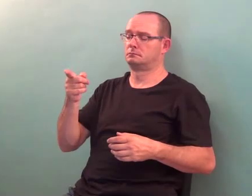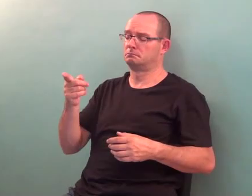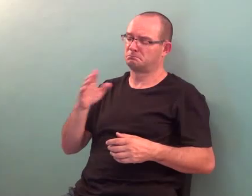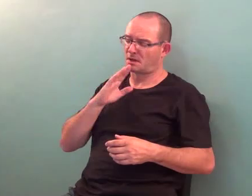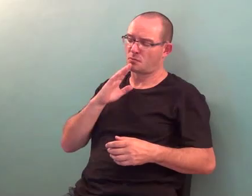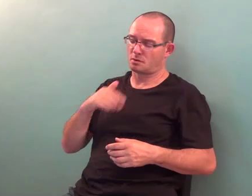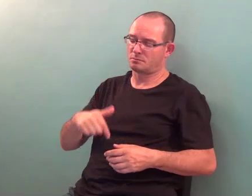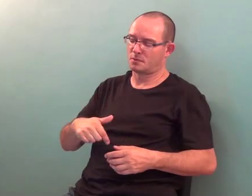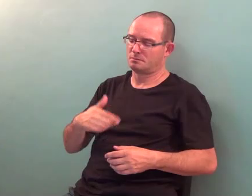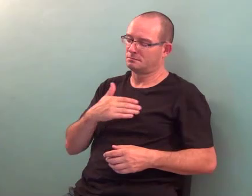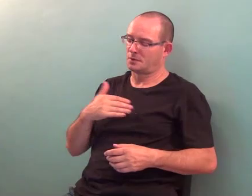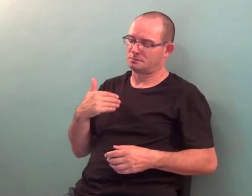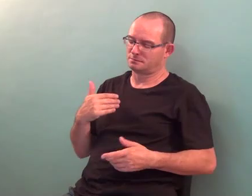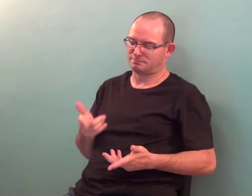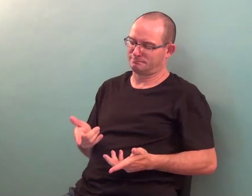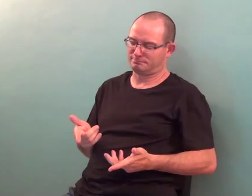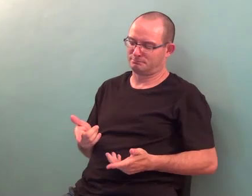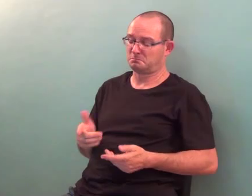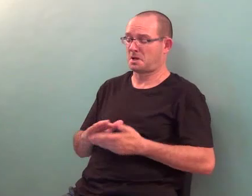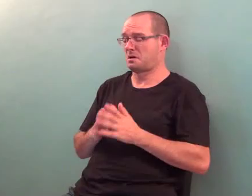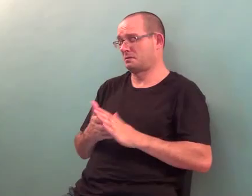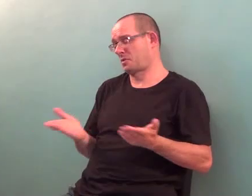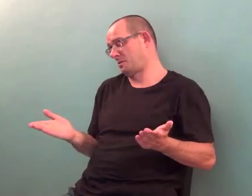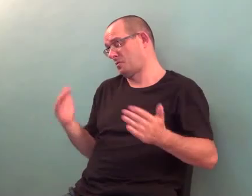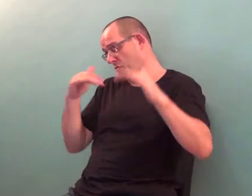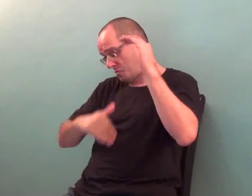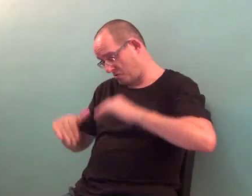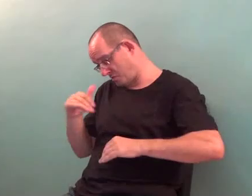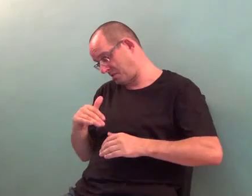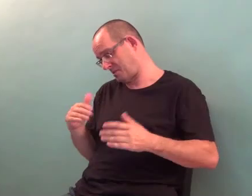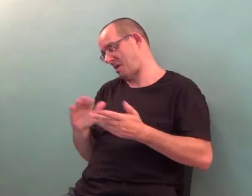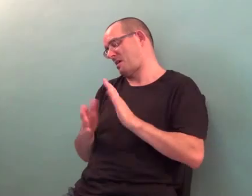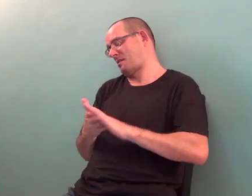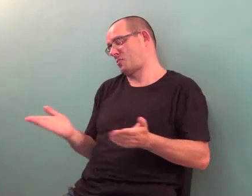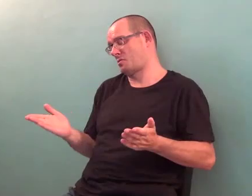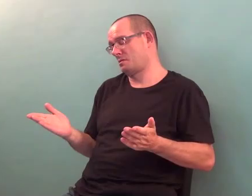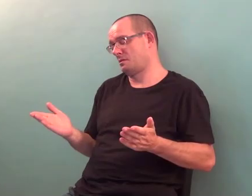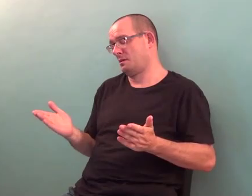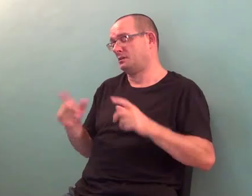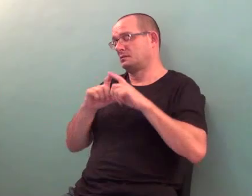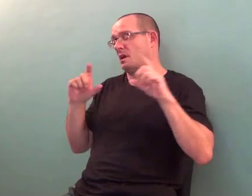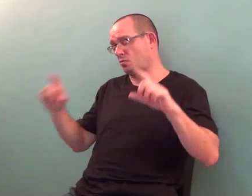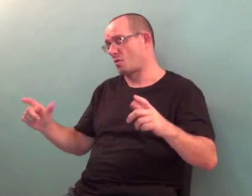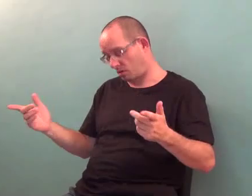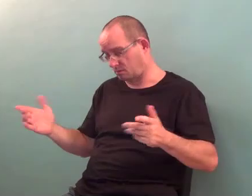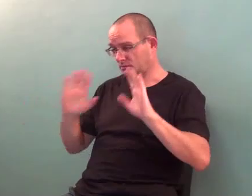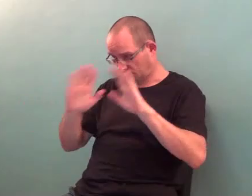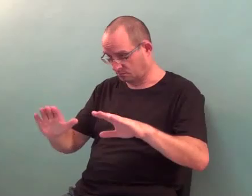Prawdopodobnie takiego znaku nie ma w Polsce... może być w górach albo w zakładzie jakimś.